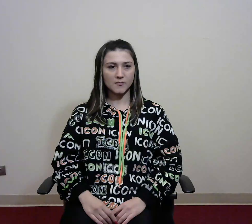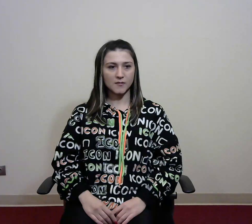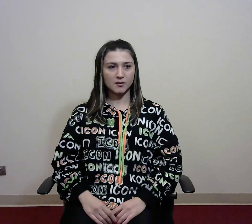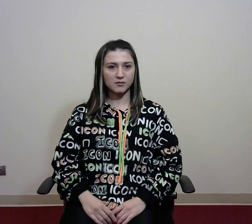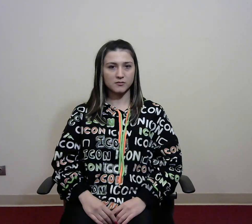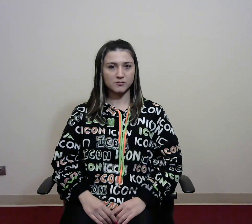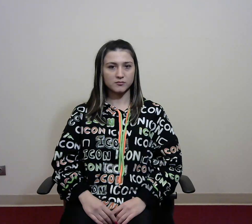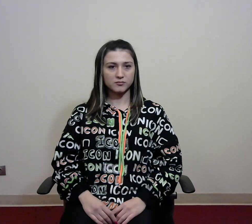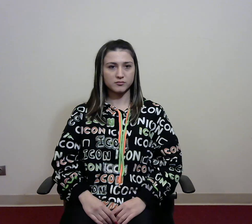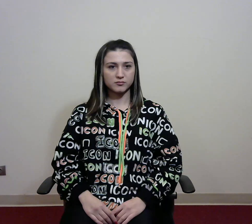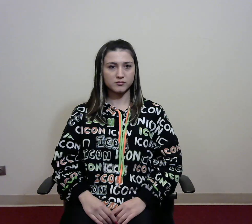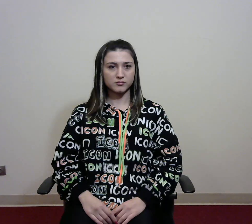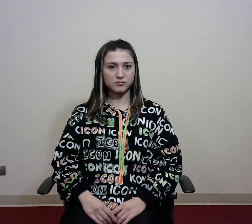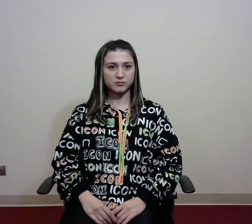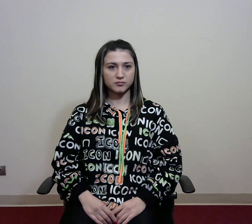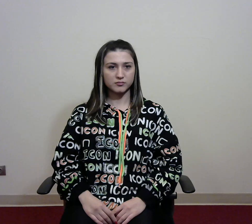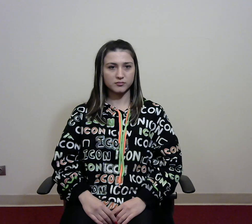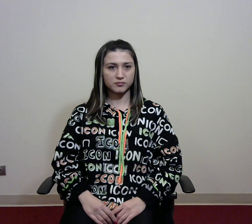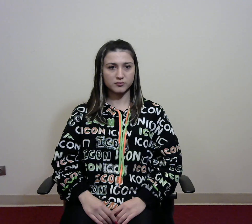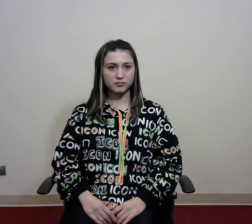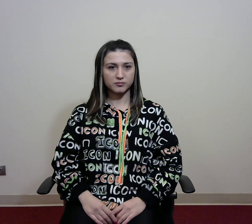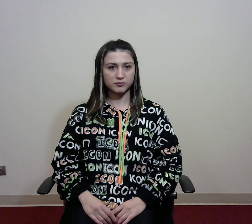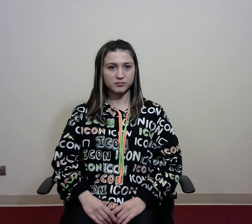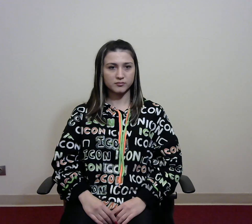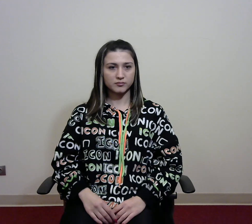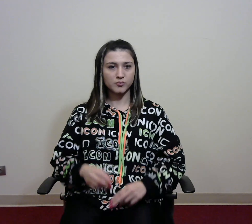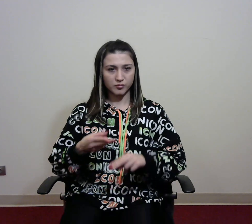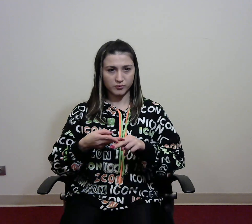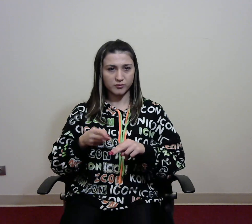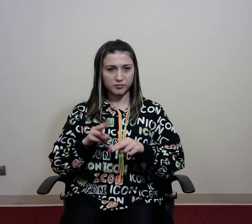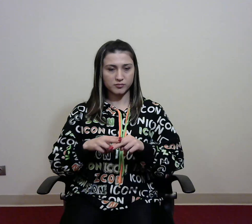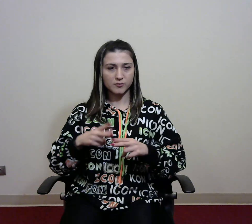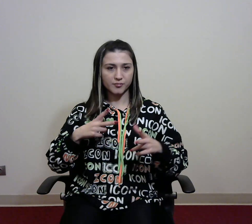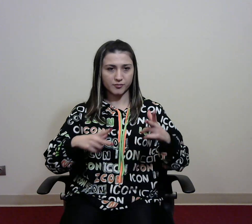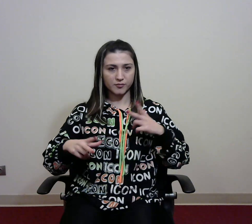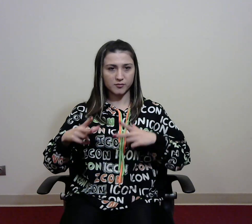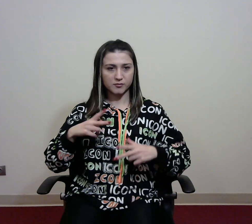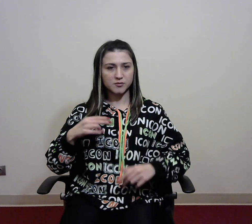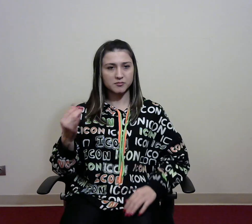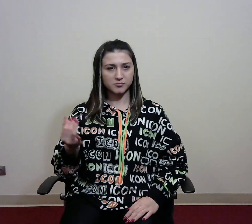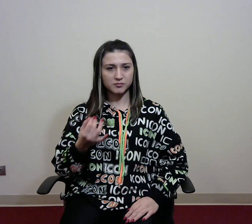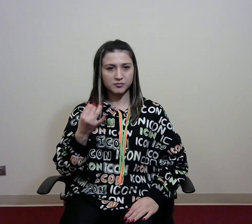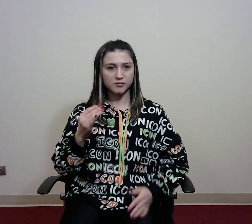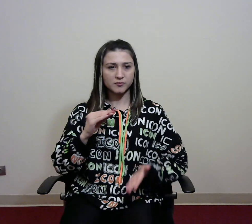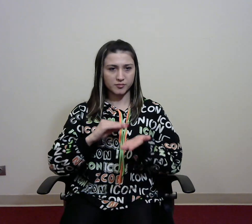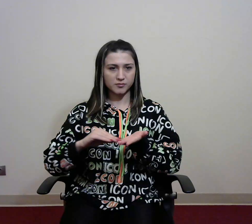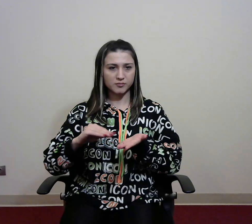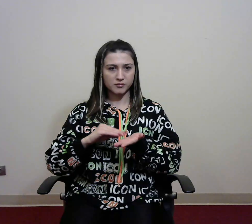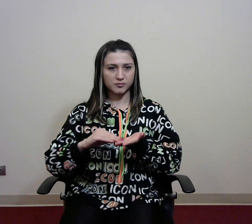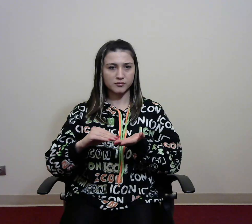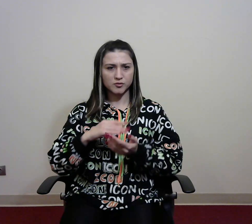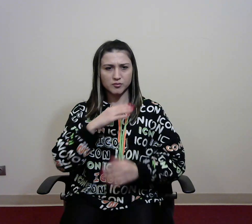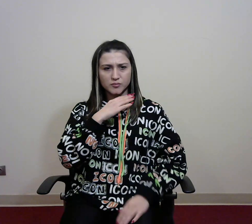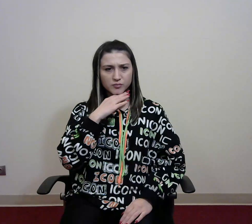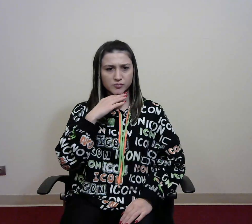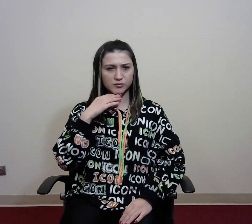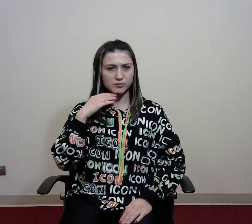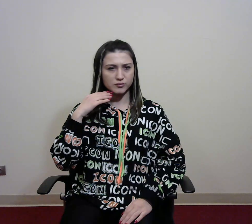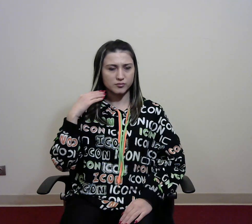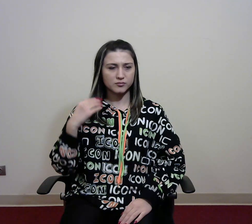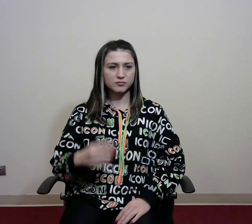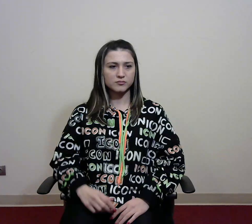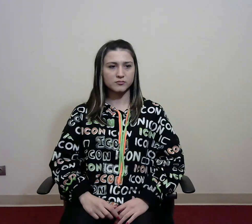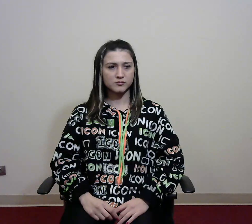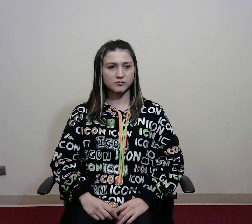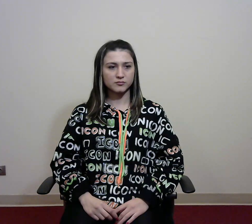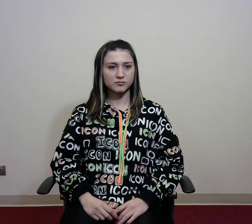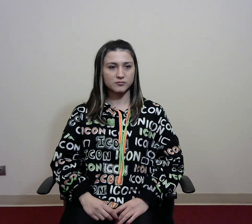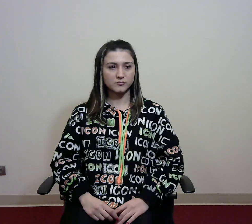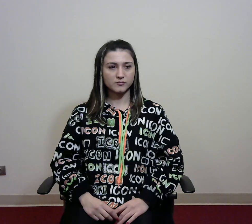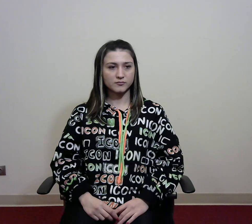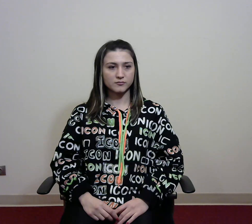Bu müəllimin maraqlı yazıları çoxdur